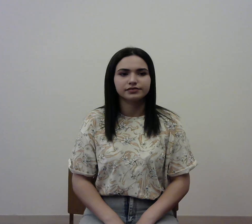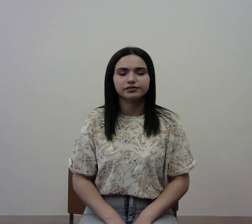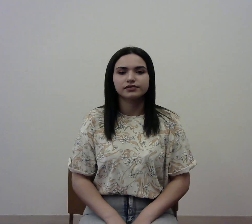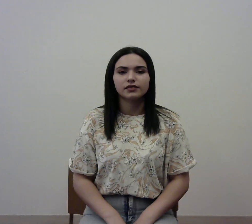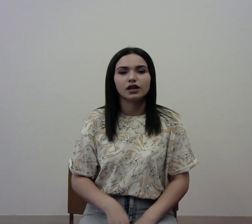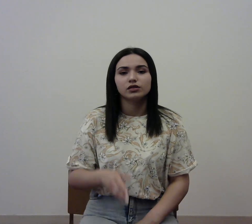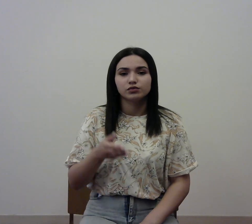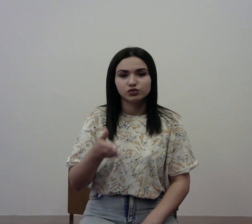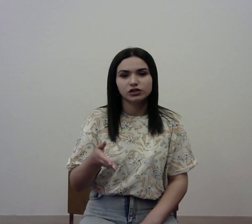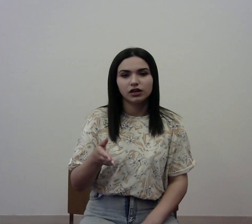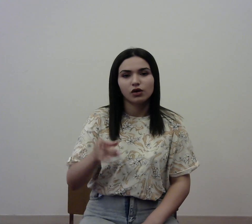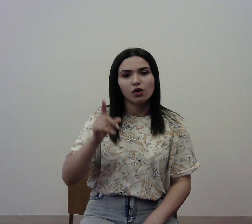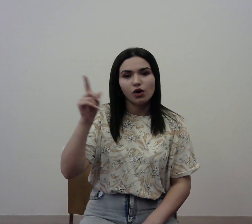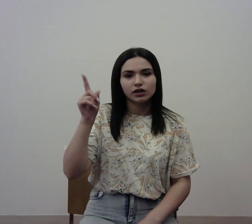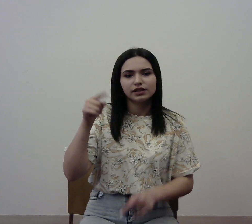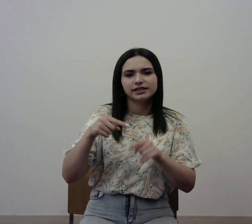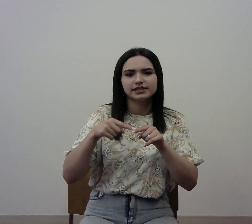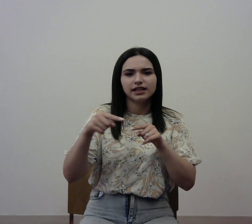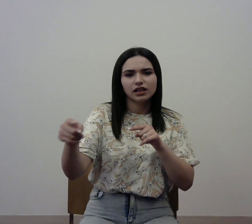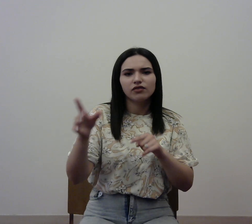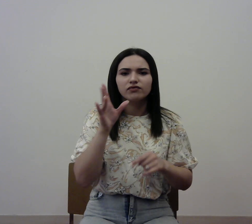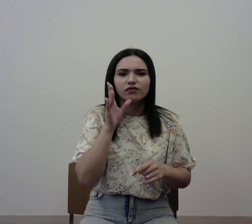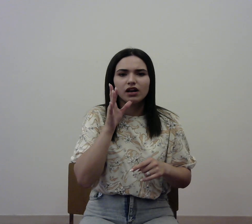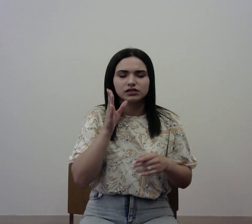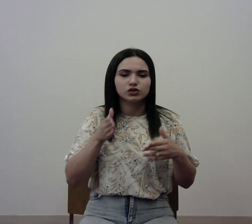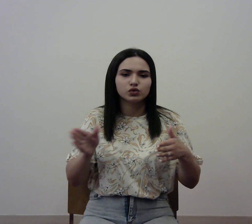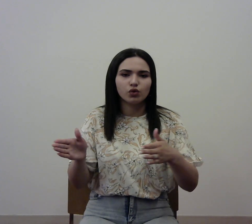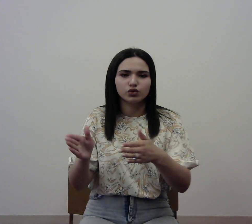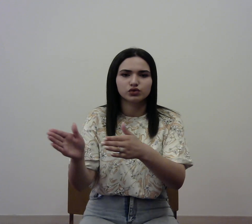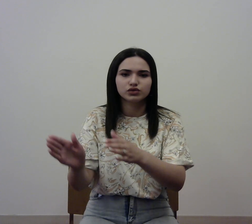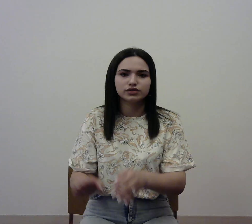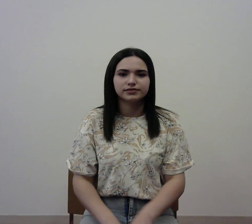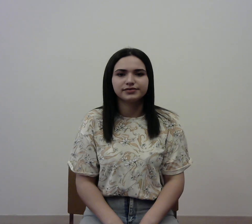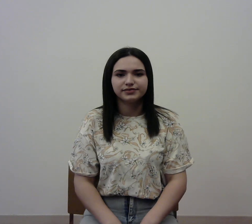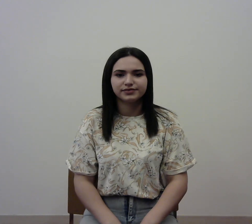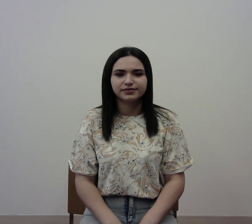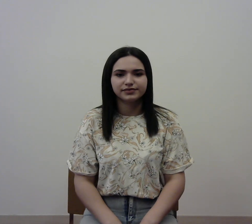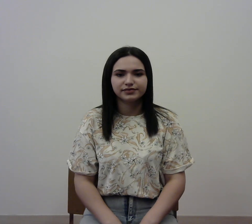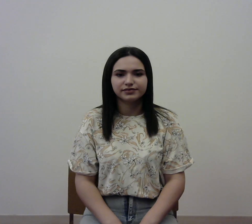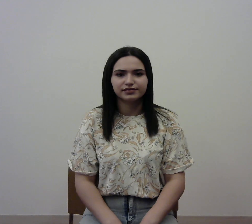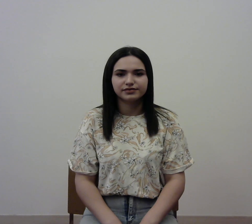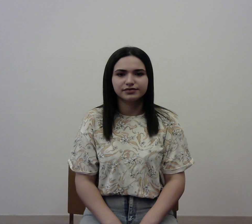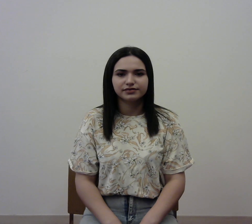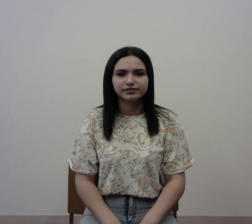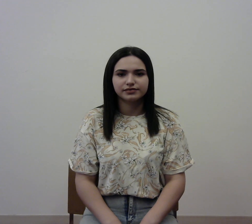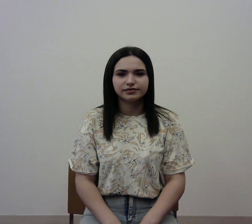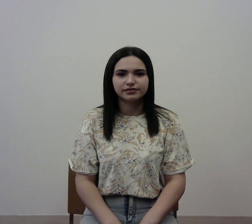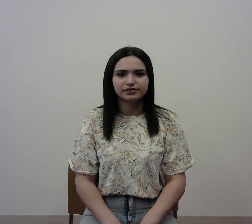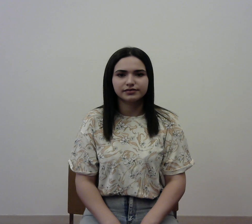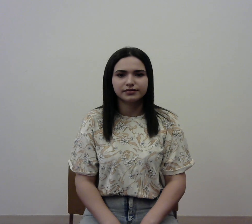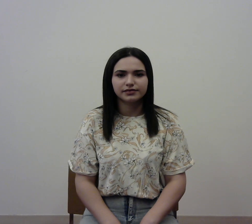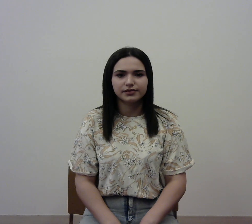Burdan oraya nə qədər vaxt yoldur?